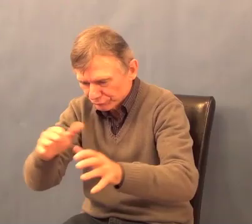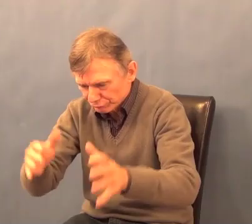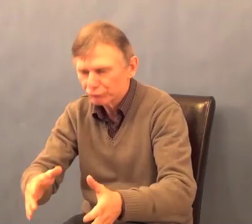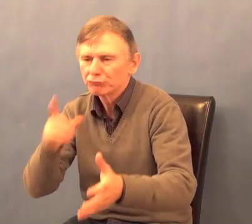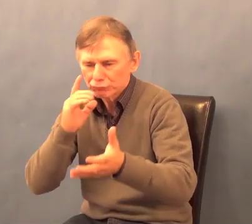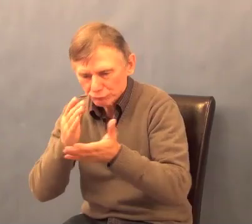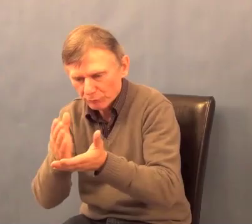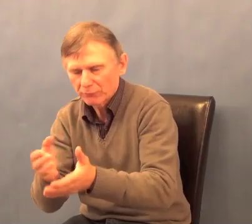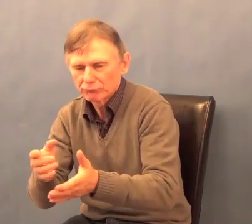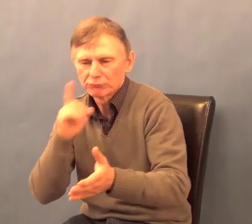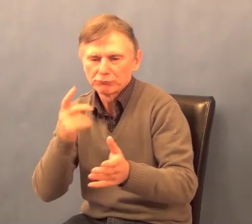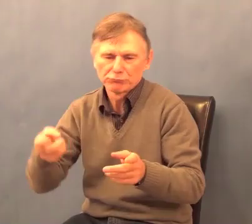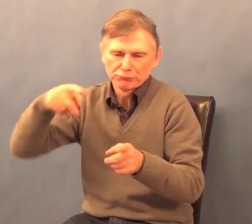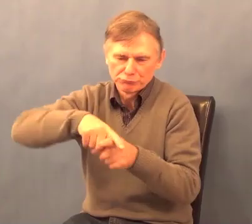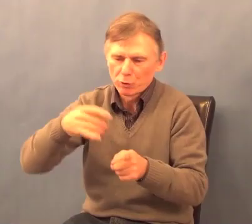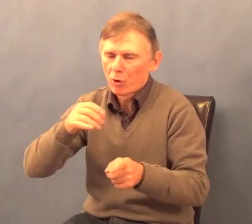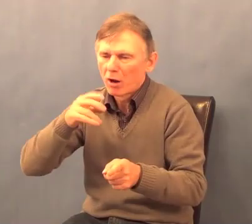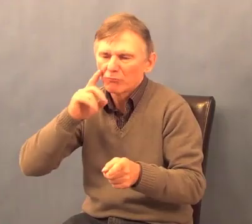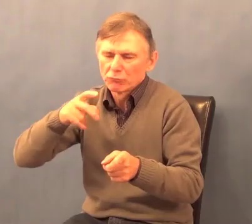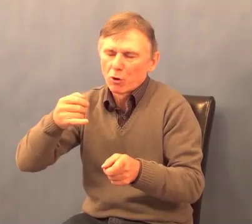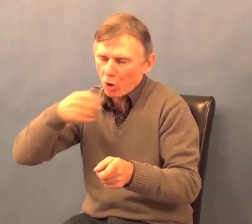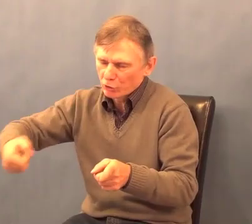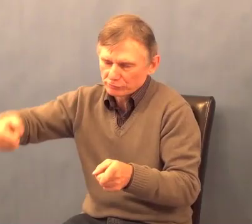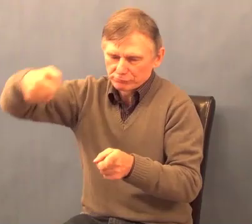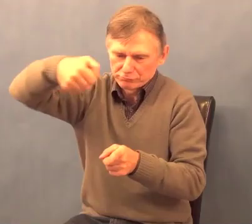Pomogli chłopcu wsiąść na rower i postawić kosz na ramę.